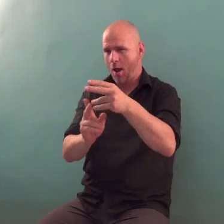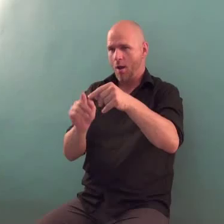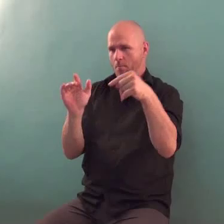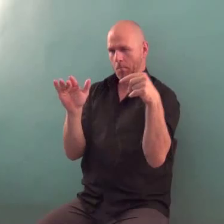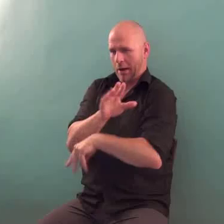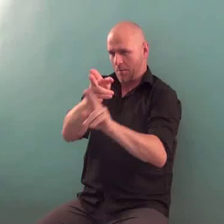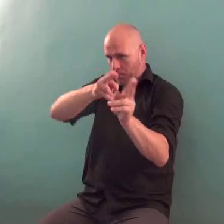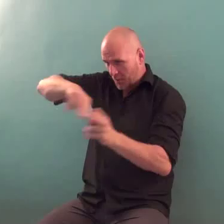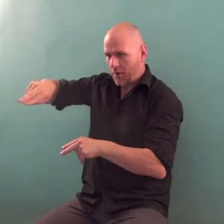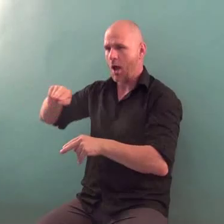Ucieka z powrotem.